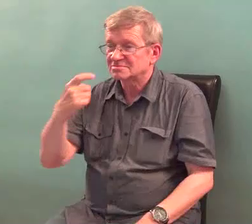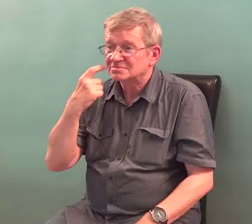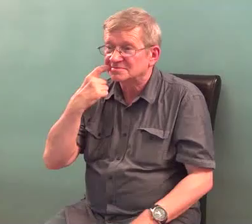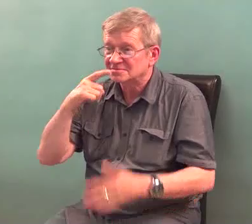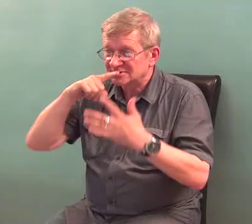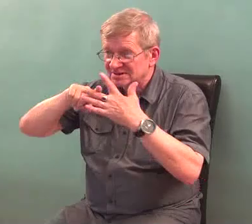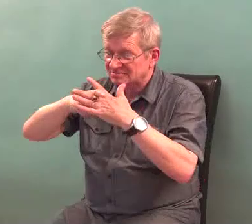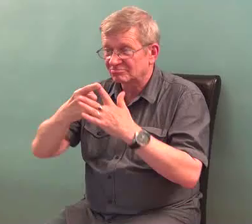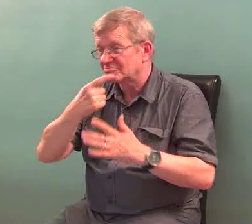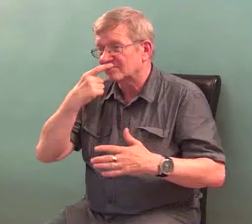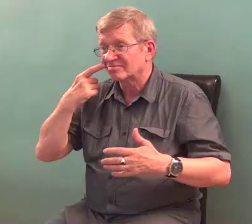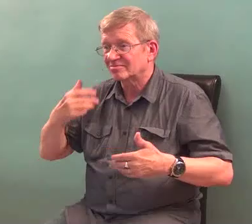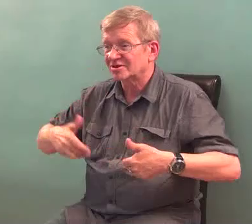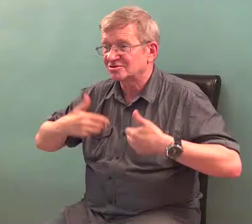Czy masz dziurę w zębie, czy zęby masz zdrowe?